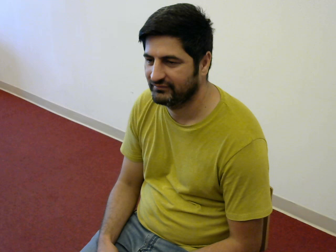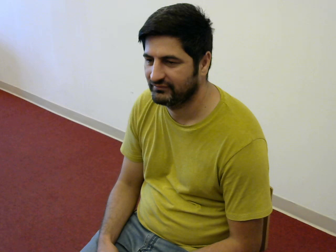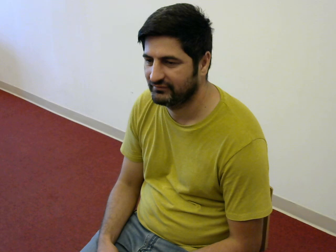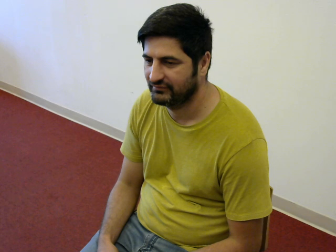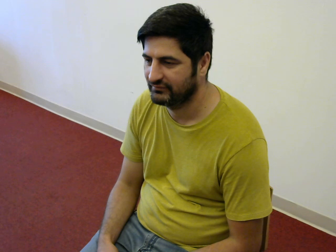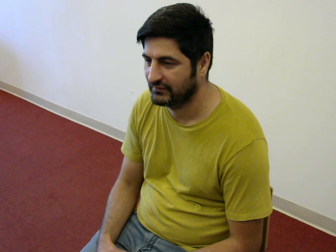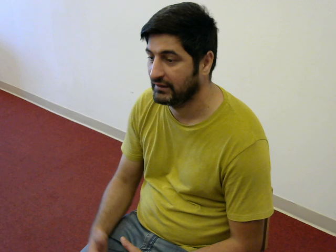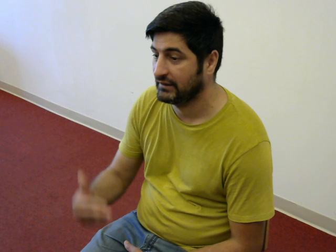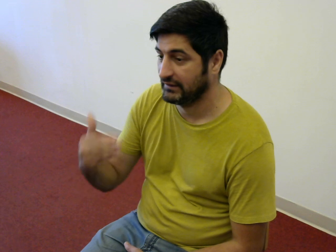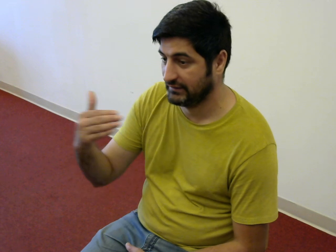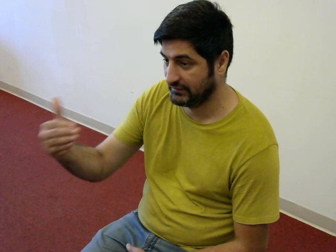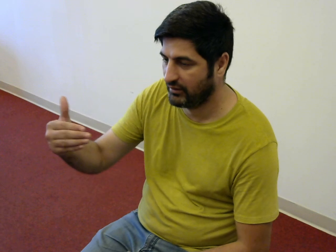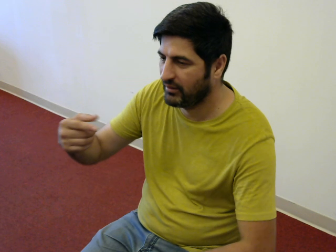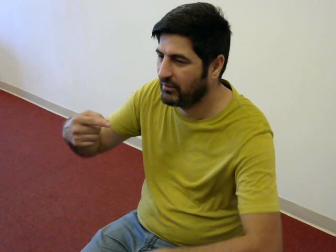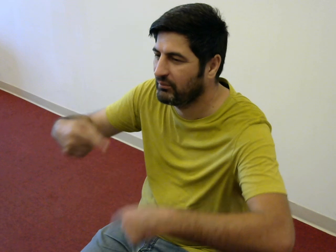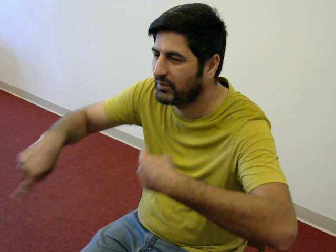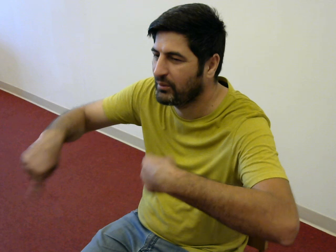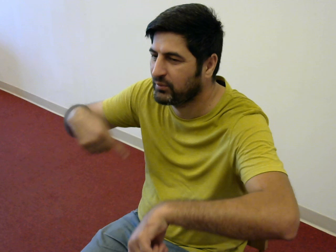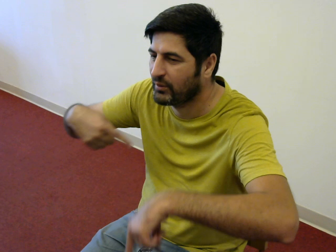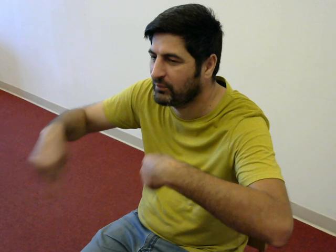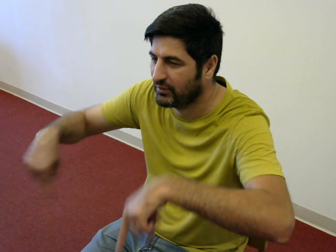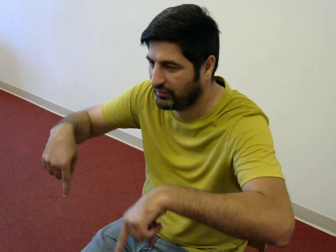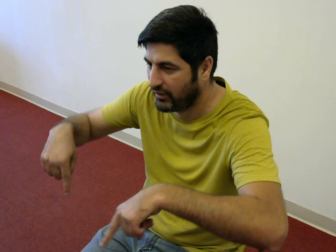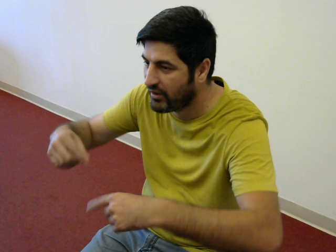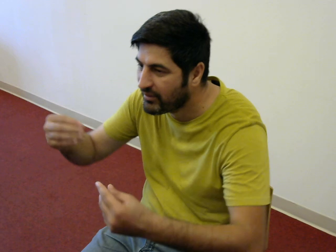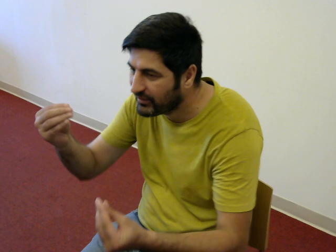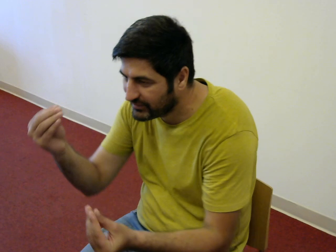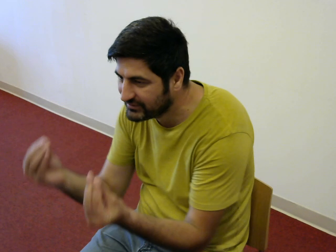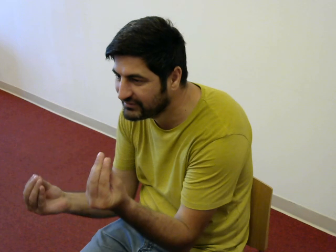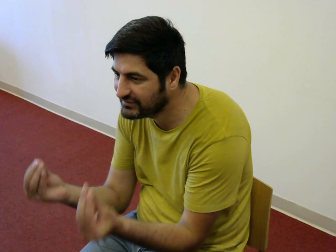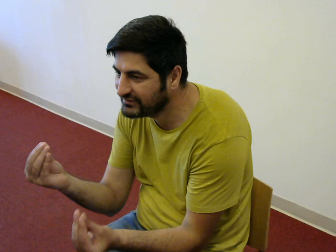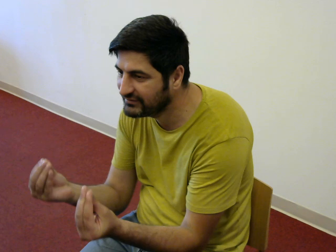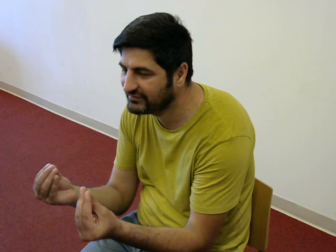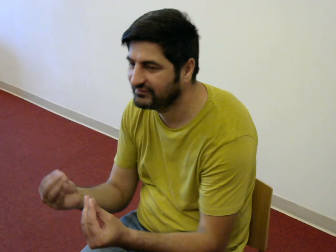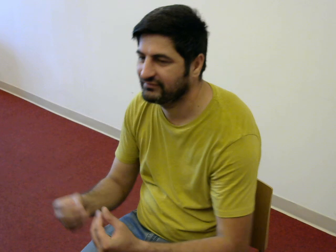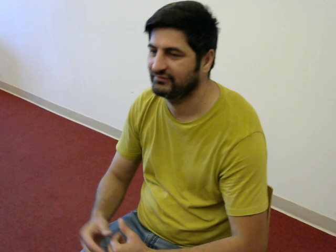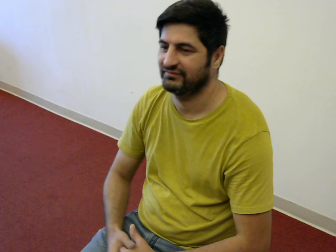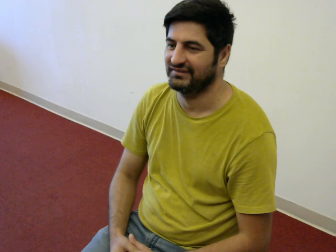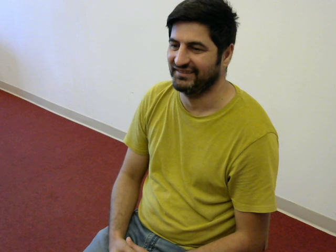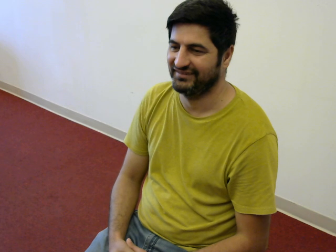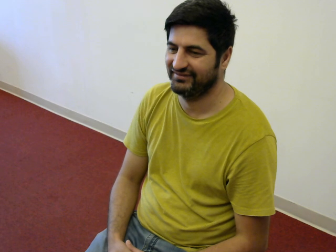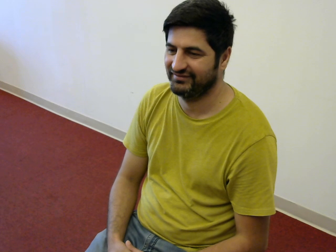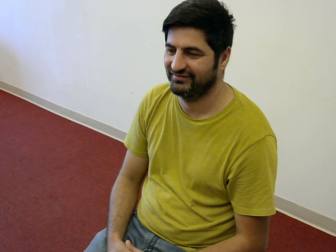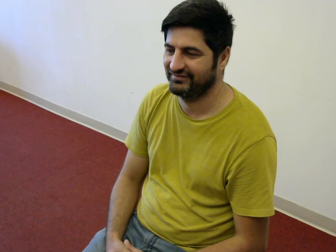Siz futbol oynayırsınız?